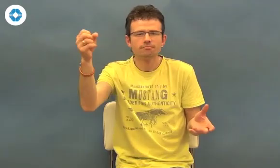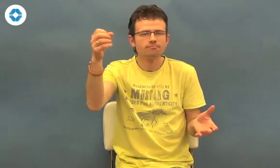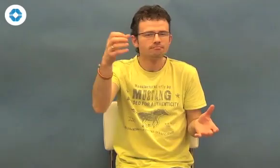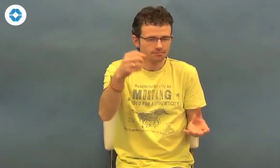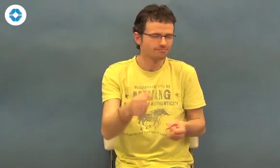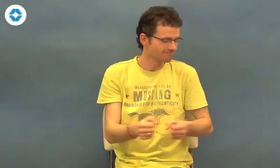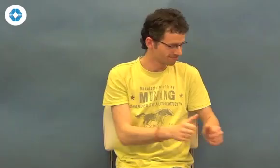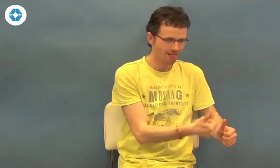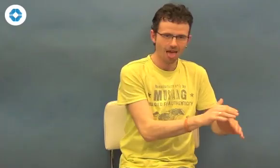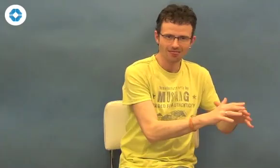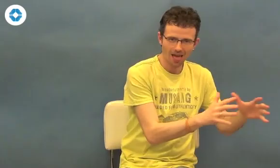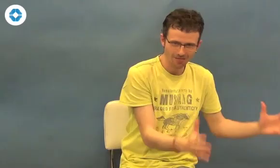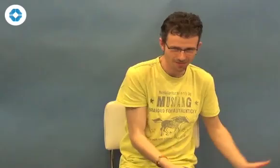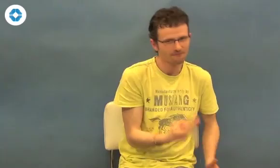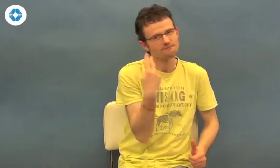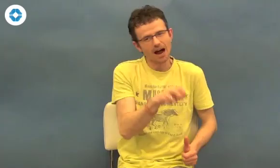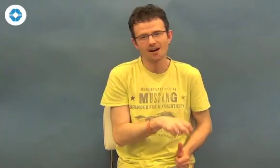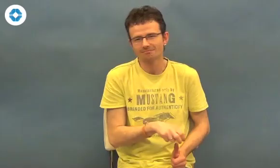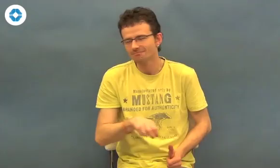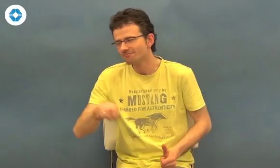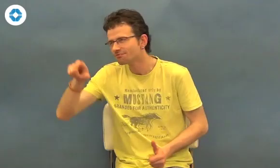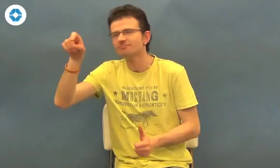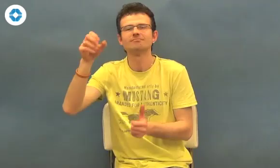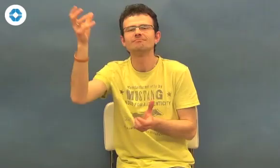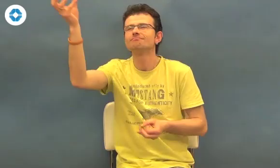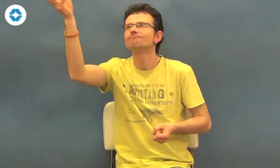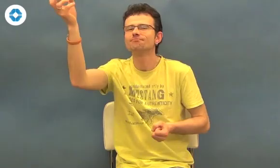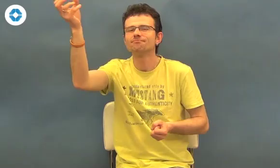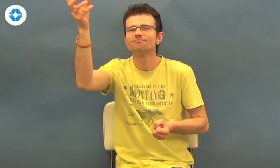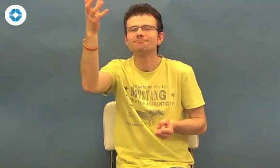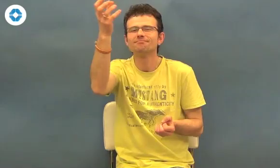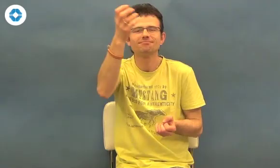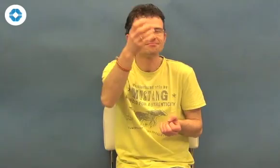Jeden kosz jest już pełny, zbiera dalej.